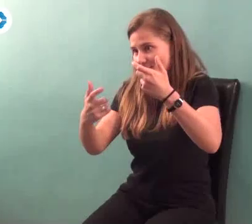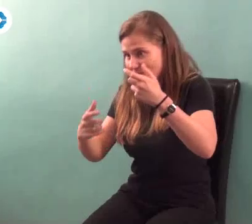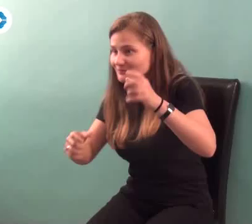"Dobrze."